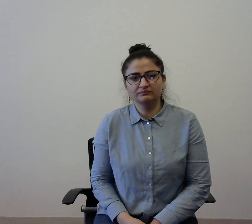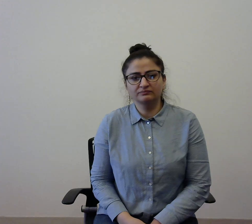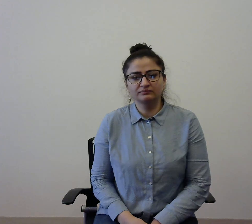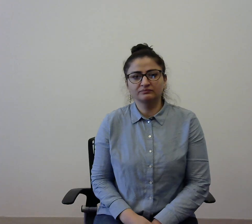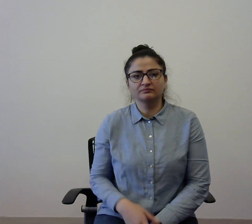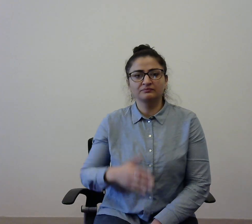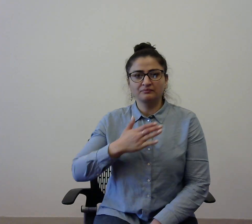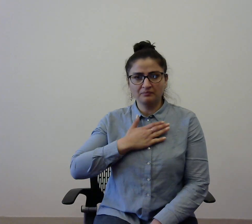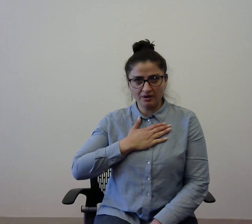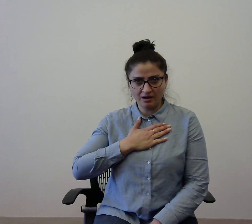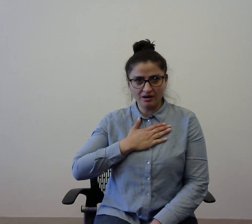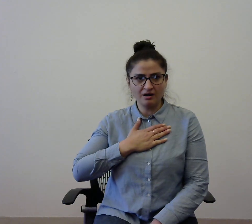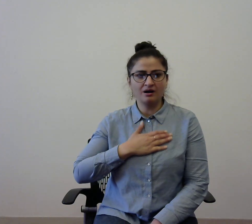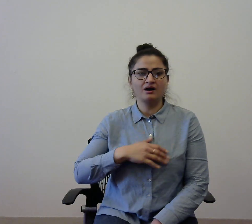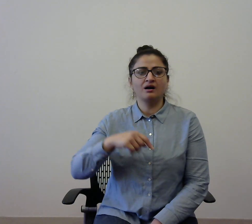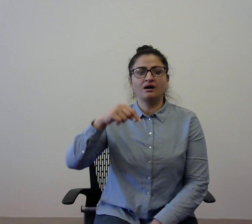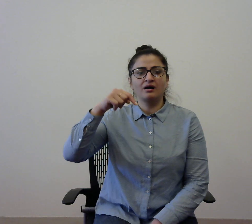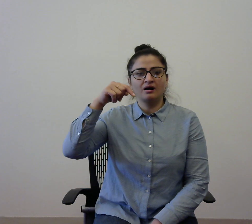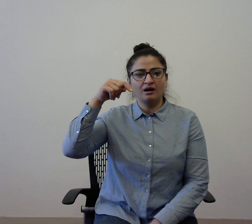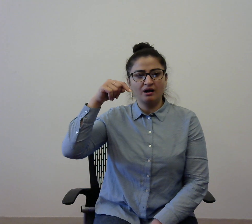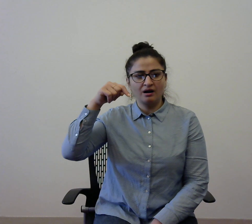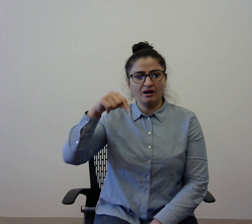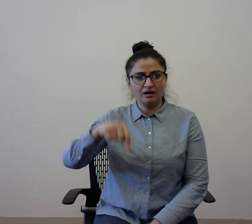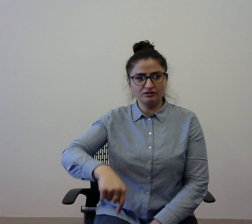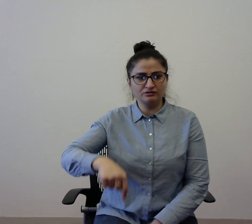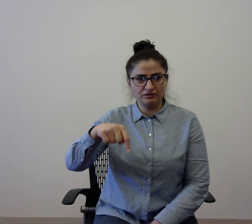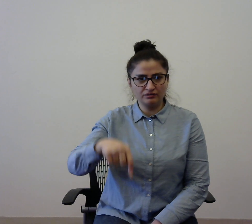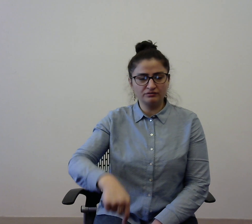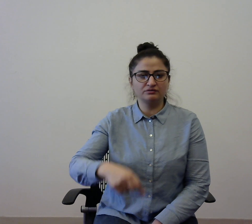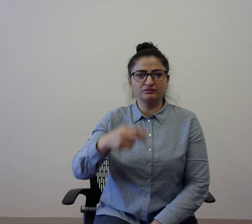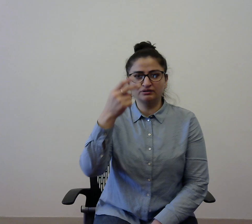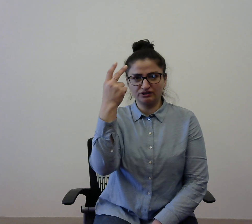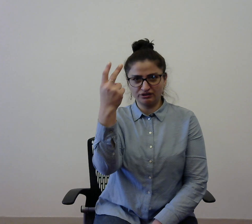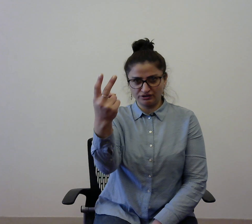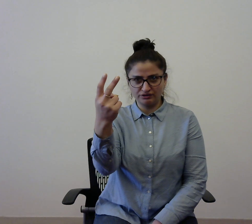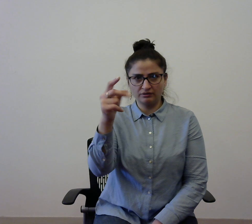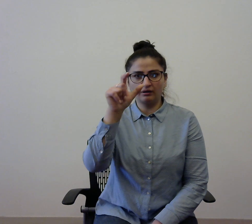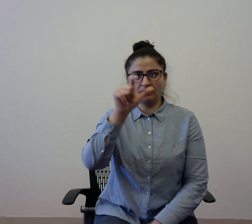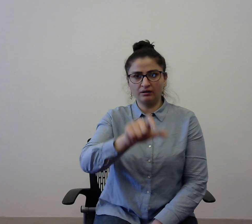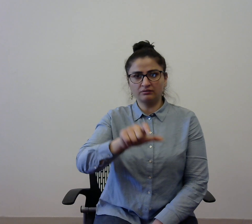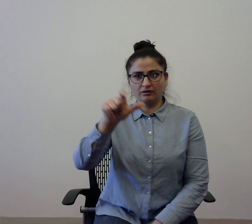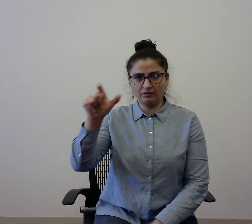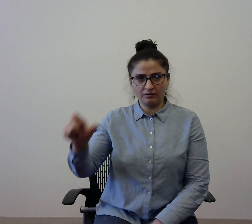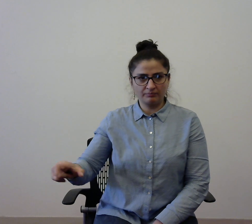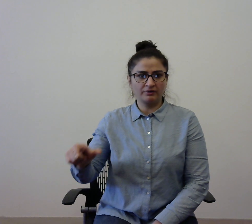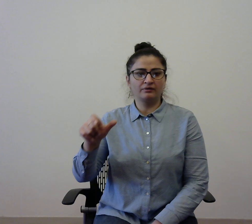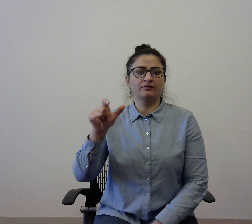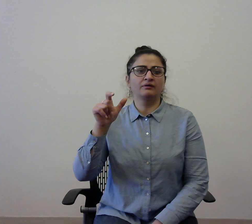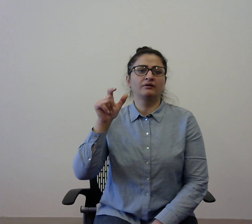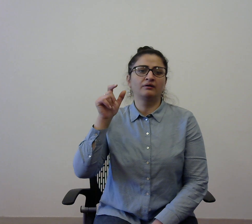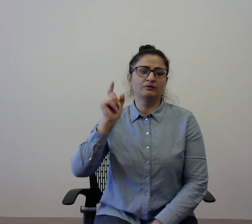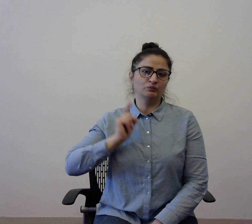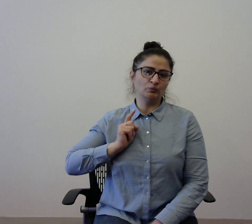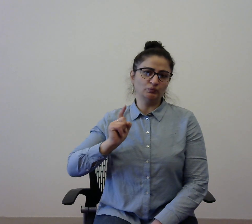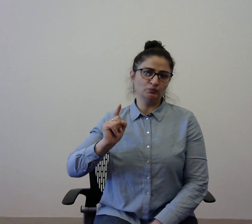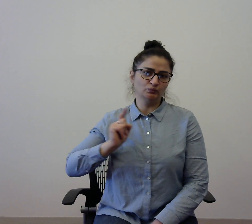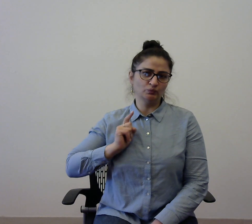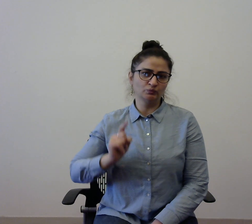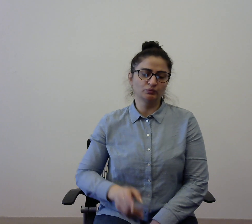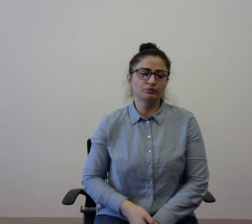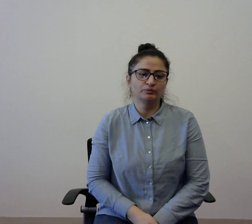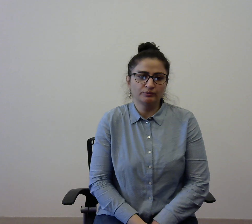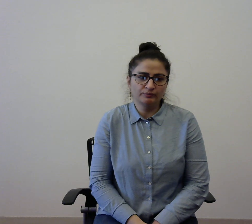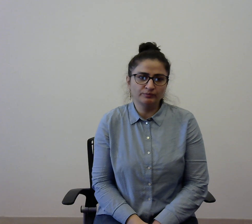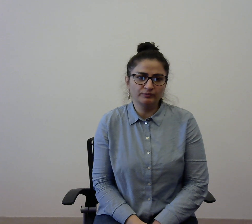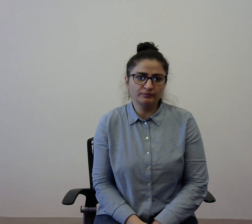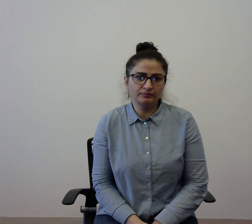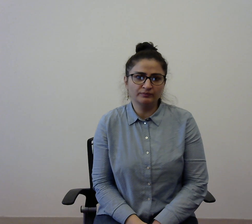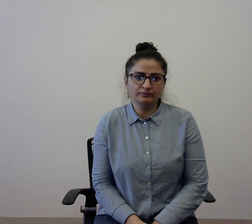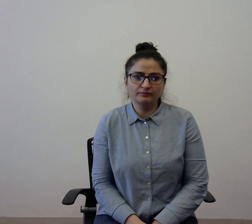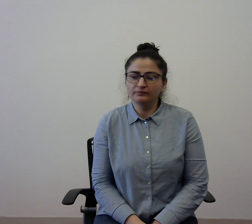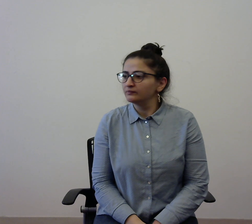Məni aşağıda 2 nəfər gözləyir